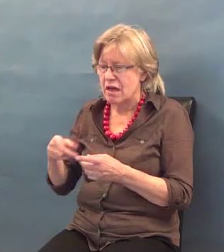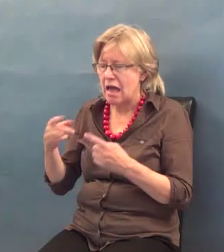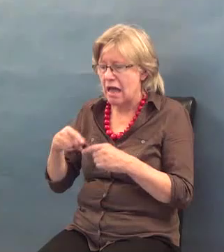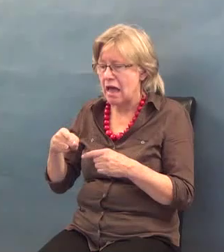A następnie...